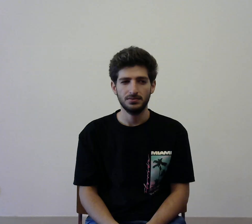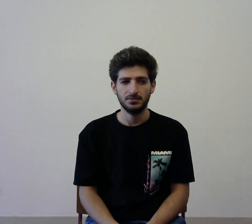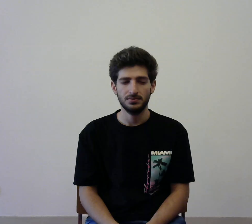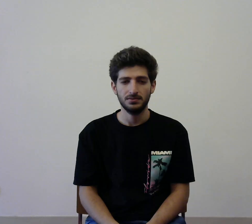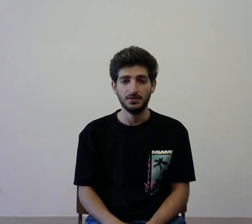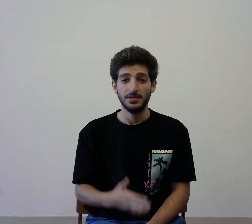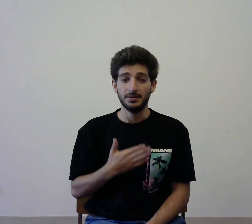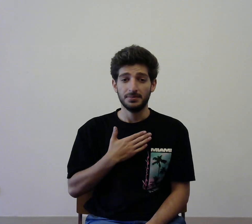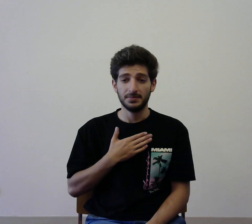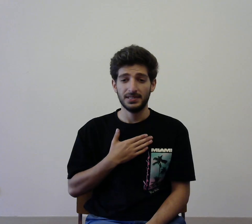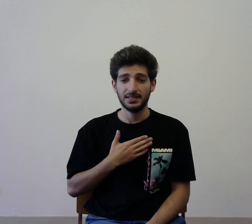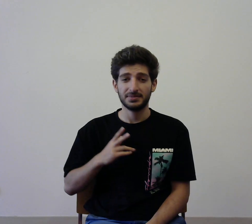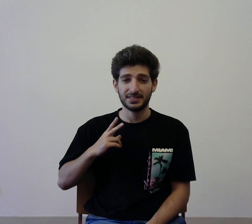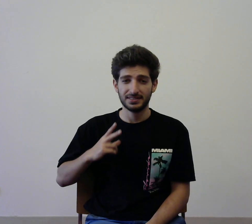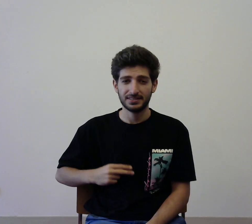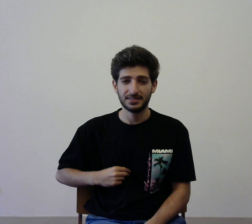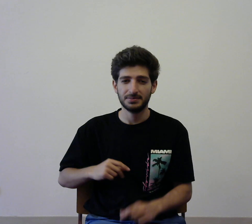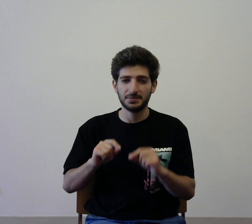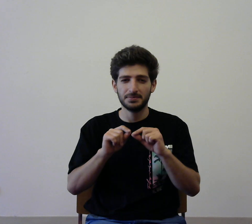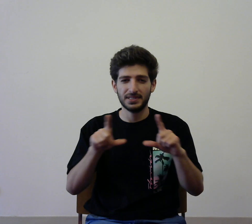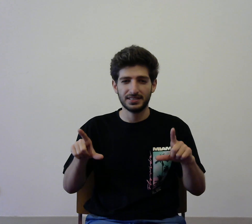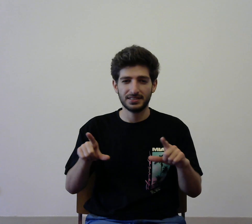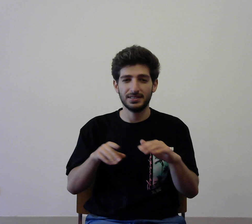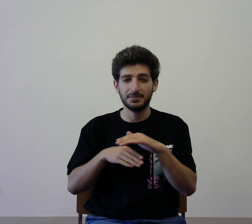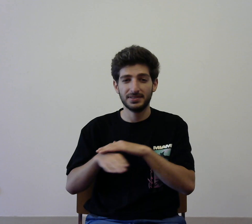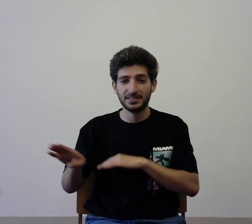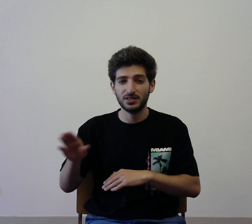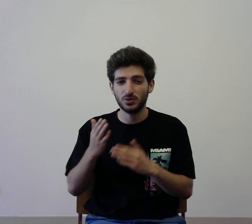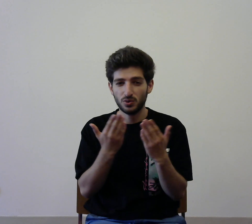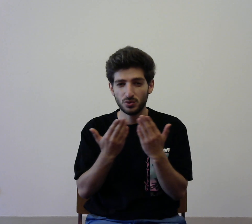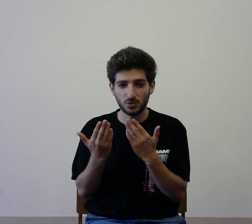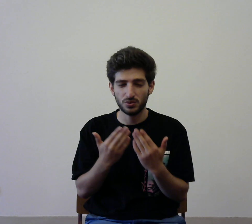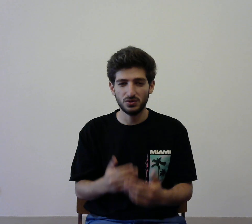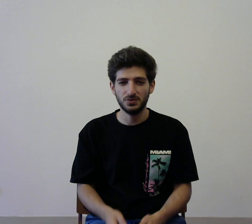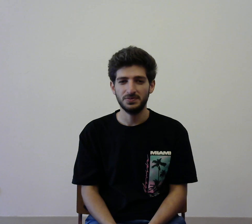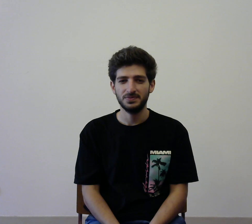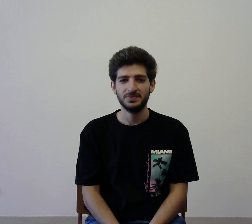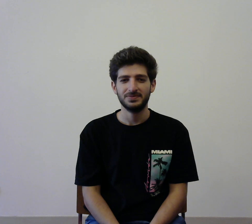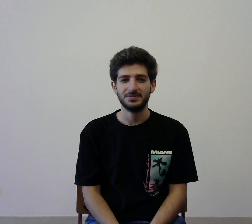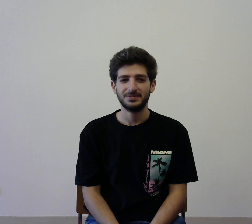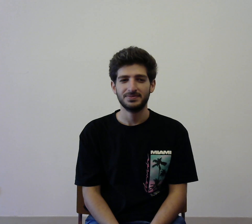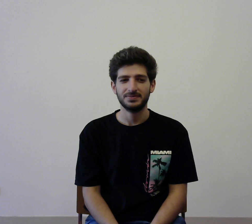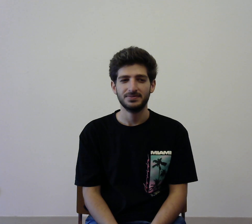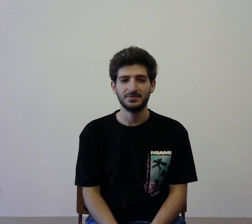Mənim qızım məktəbə gedir, oxuyur